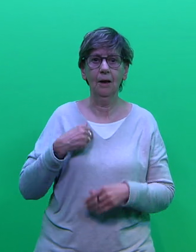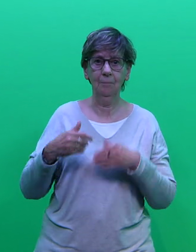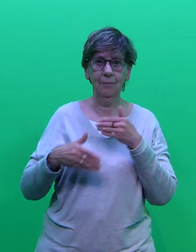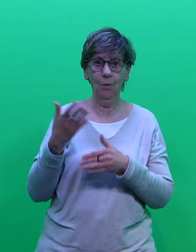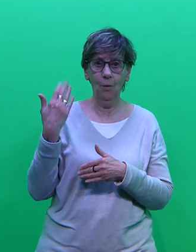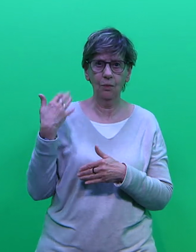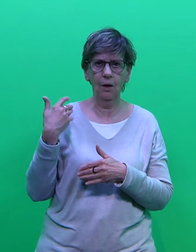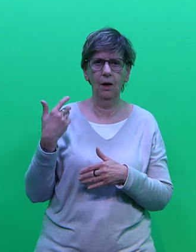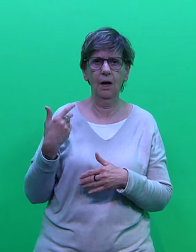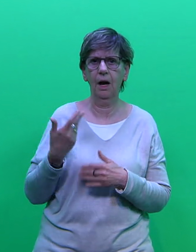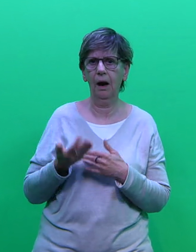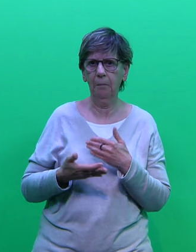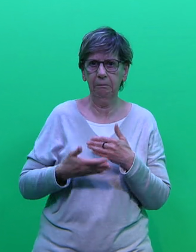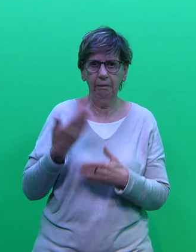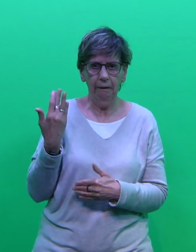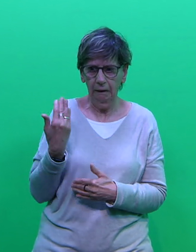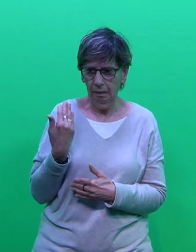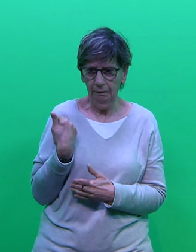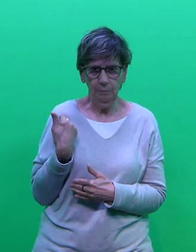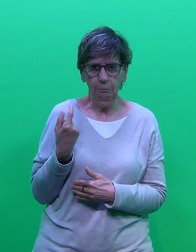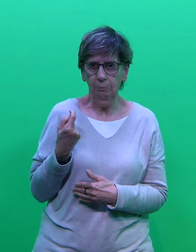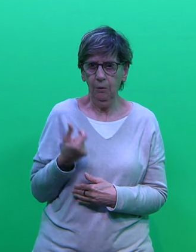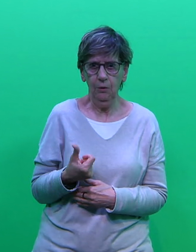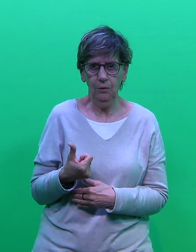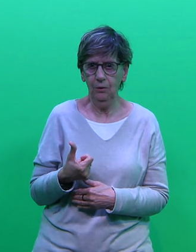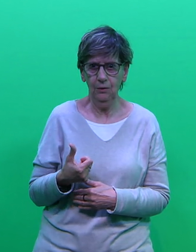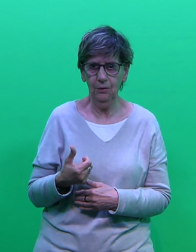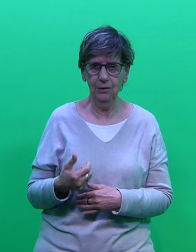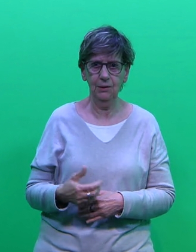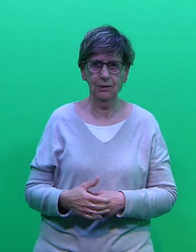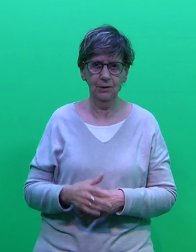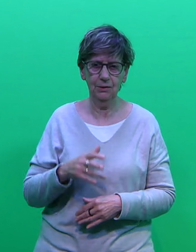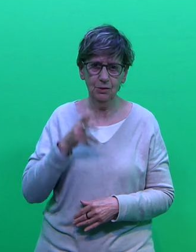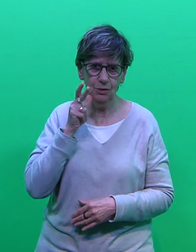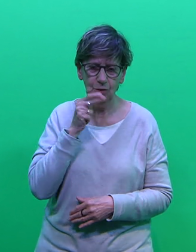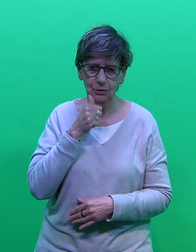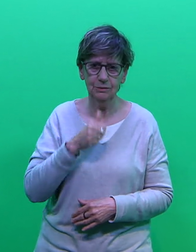El dolor va començar fa molt poc.